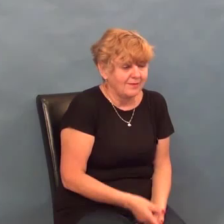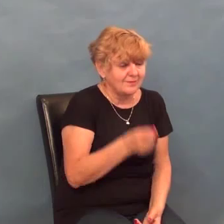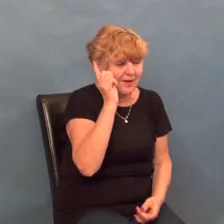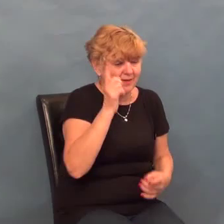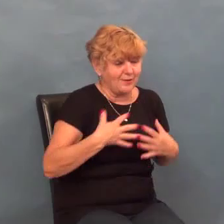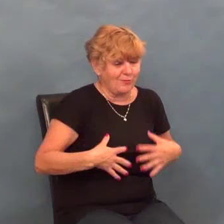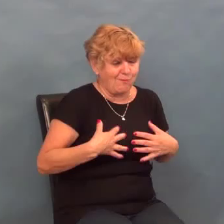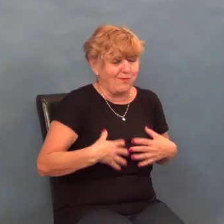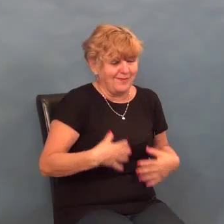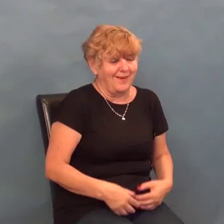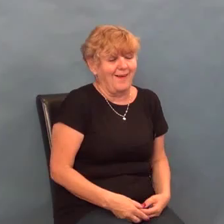Zakaz kąpieli.